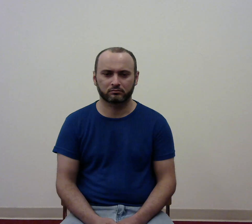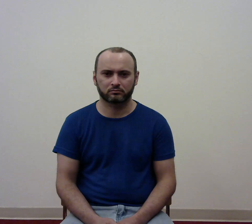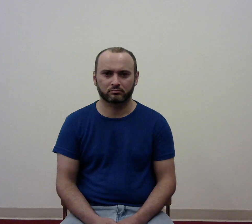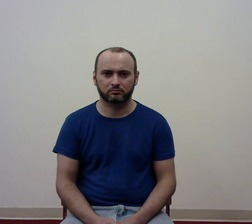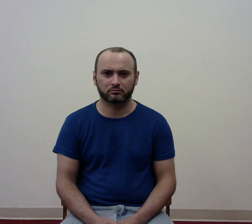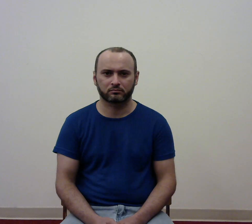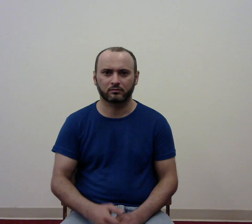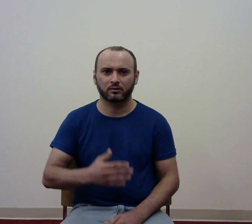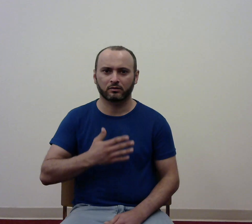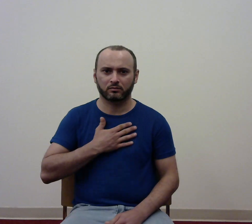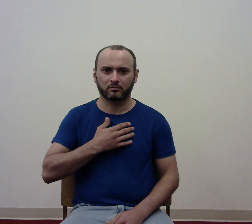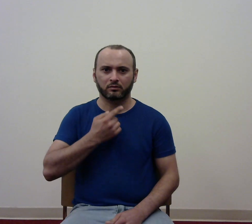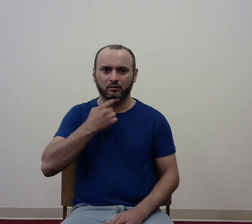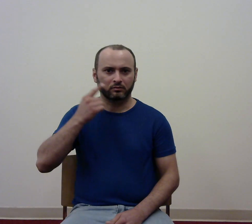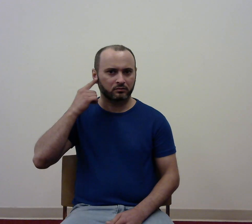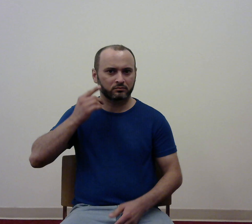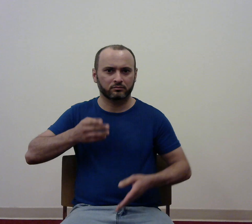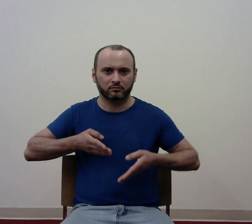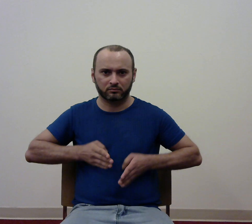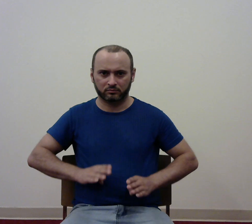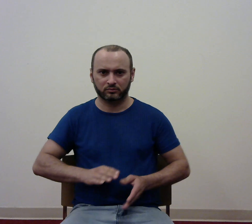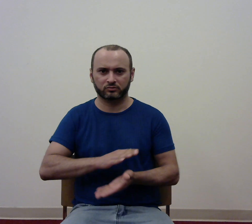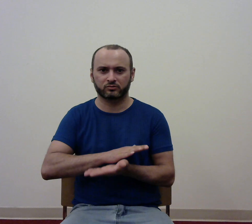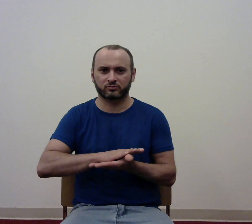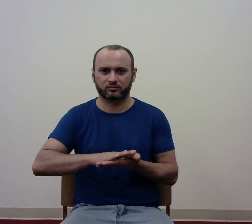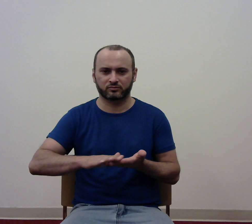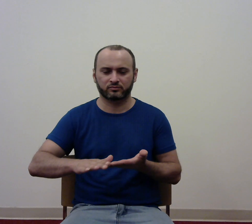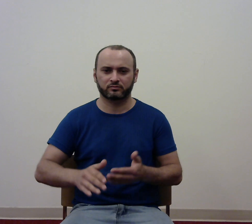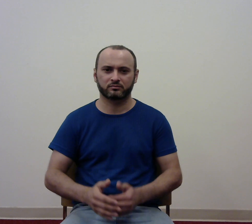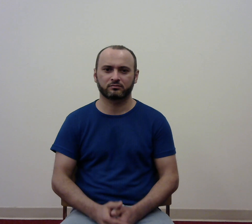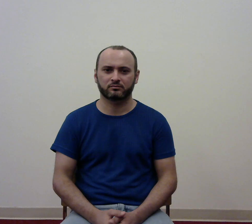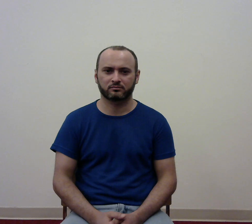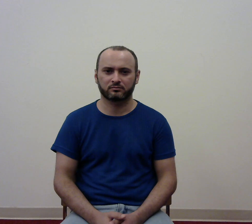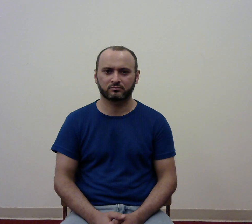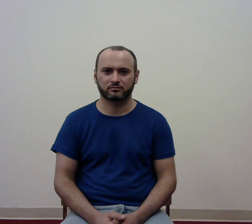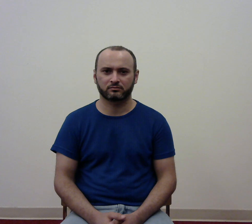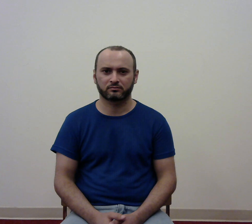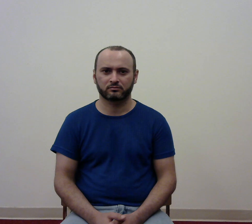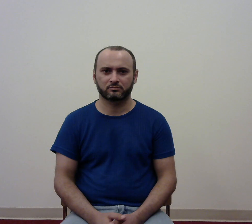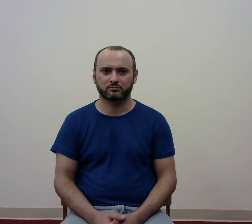Mənim eşitmə məhdudiyyətim anadangəlmədir